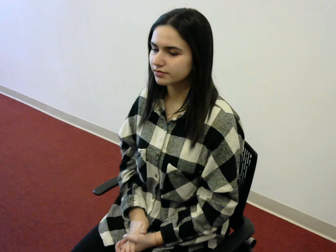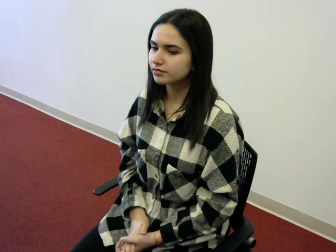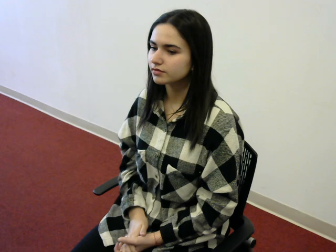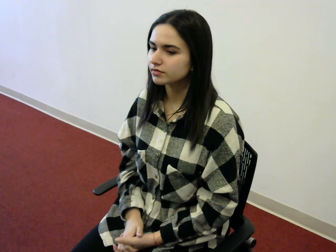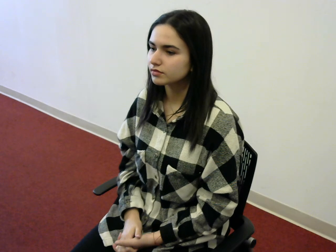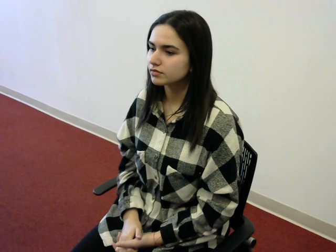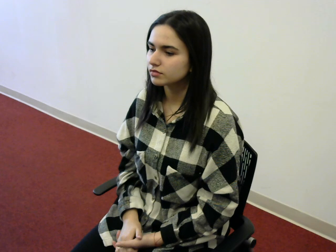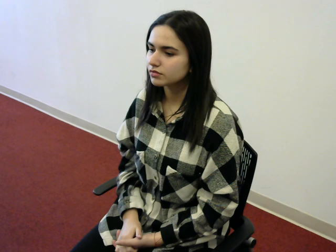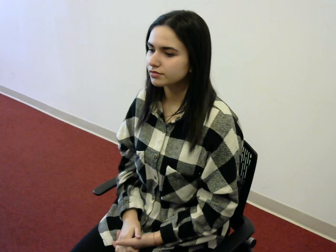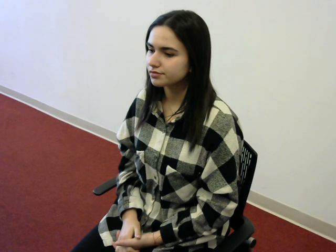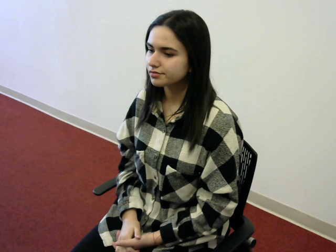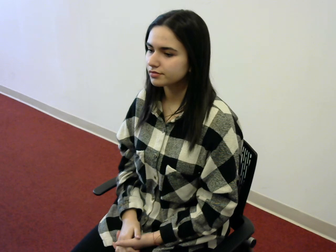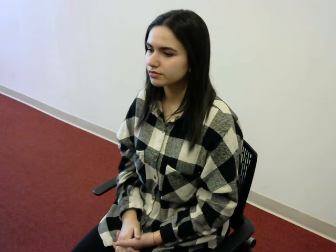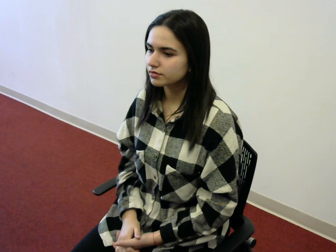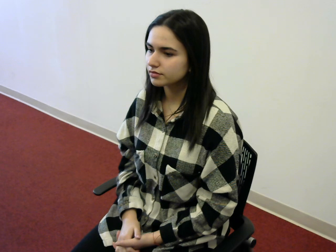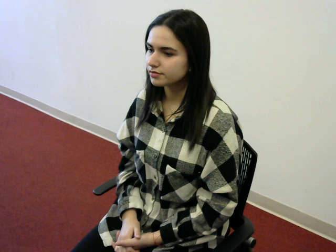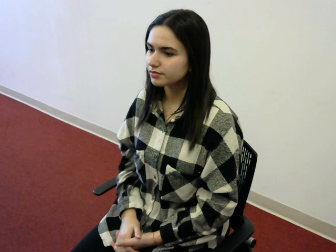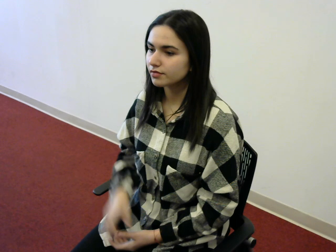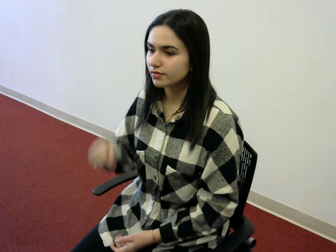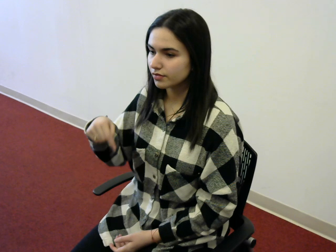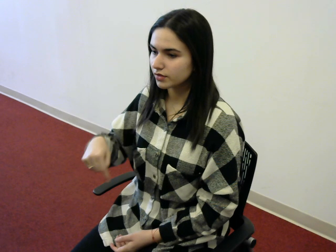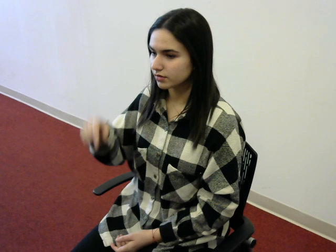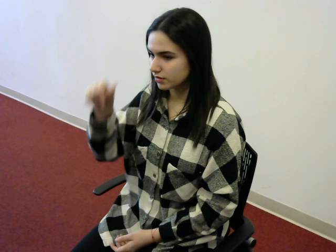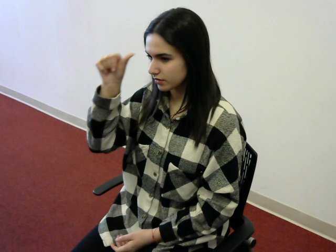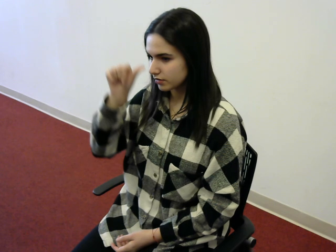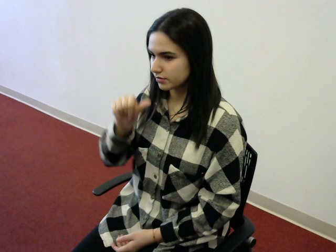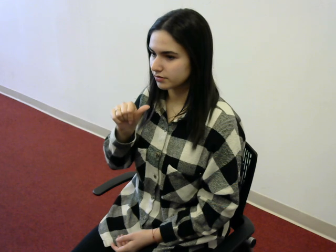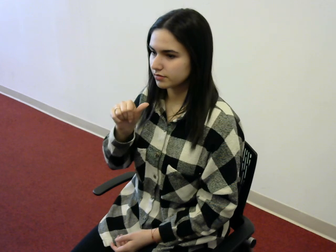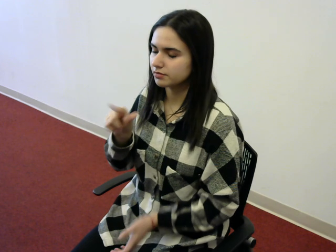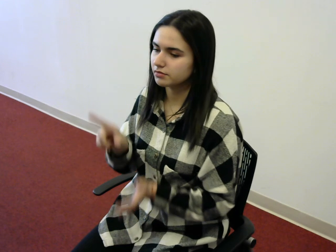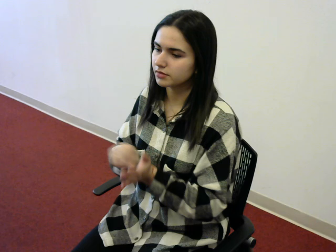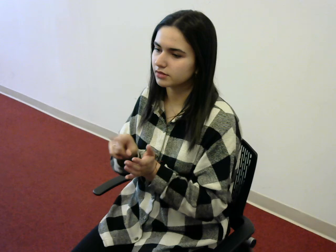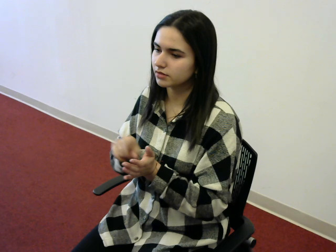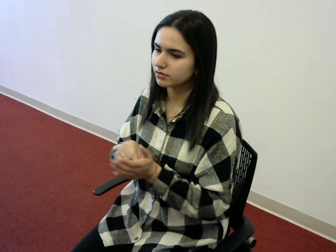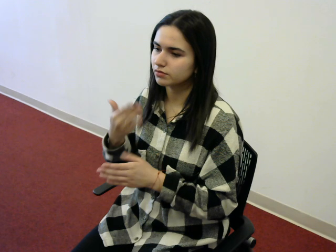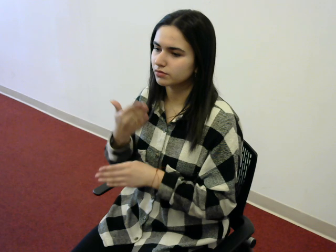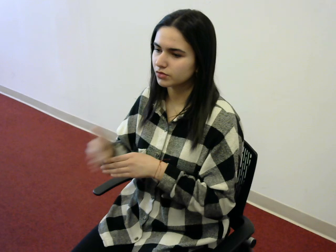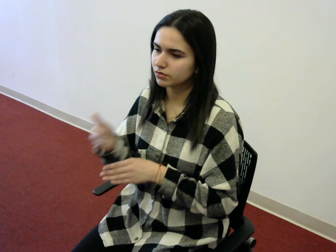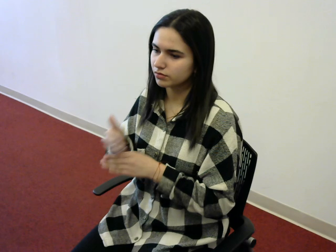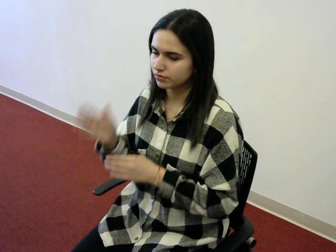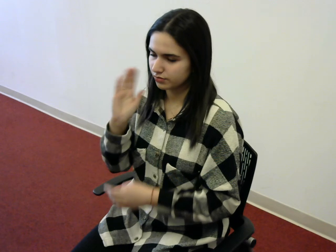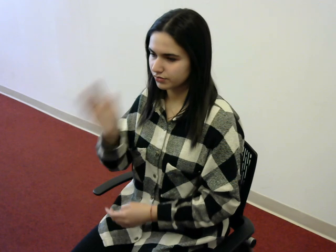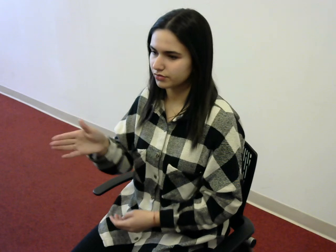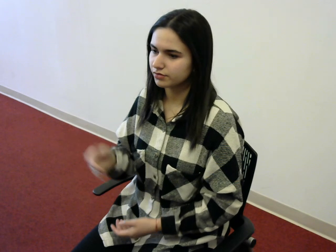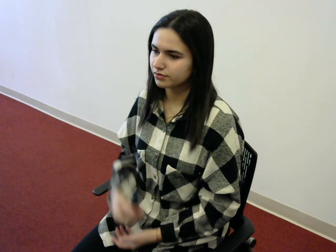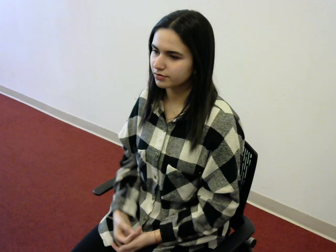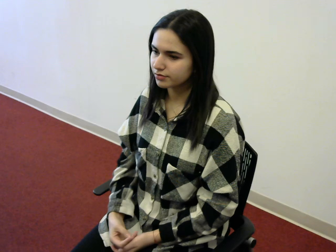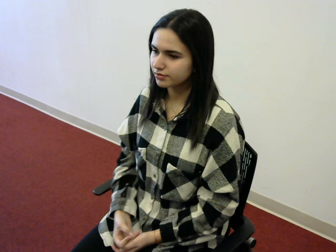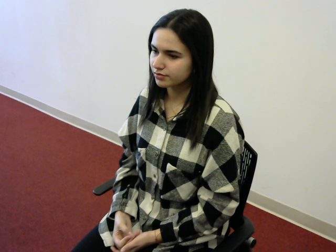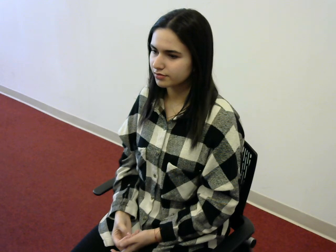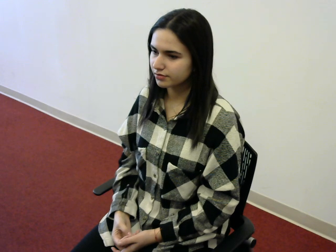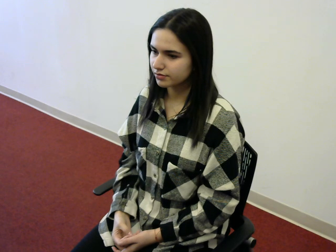Bu ay pensiyalar gecikəcək